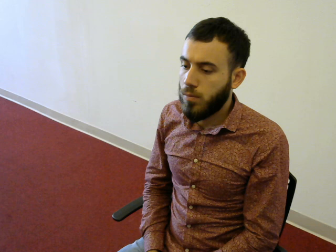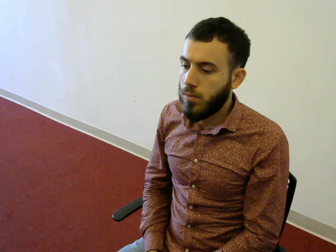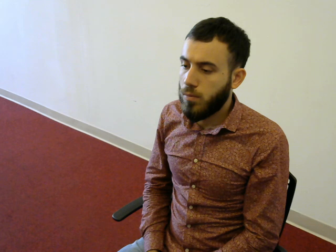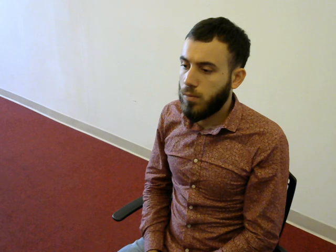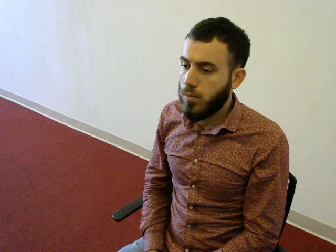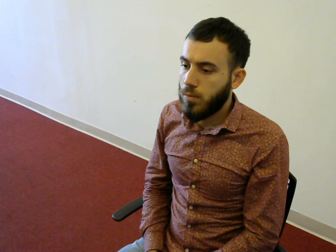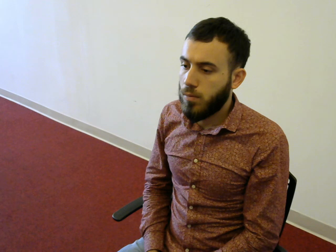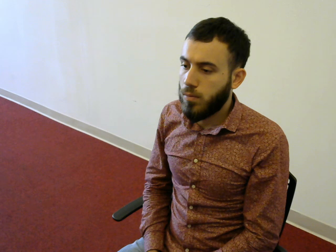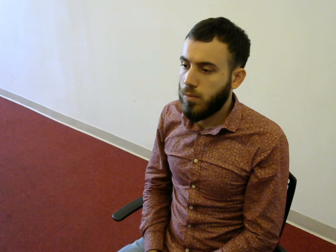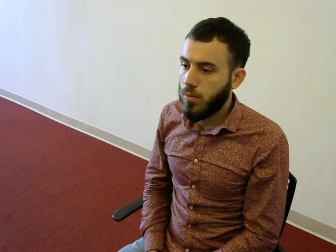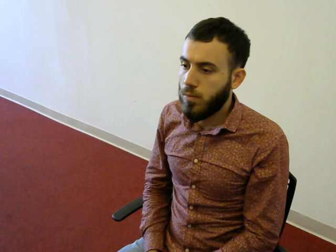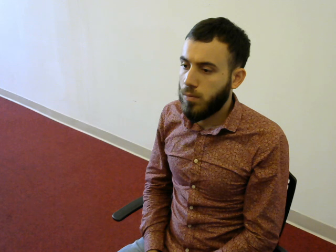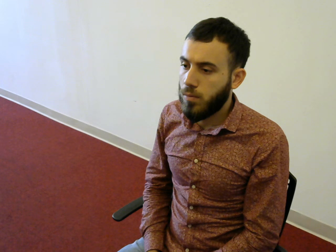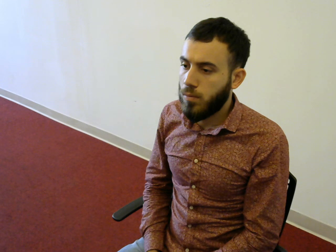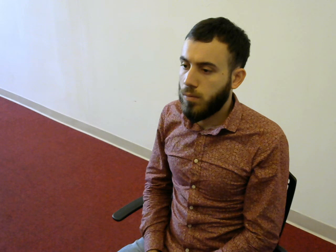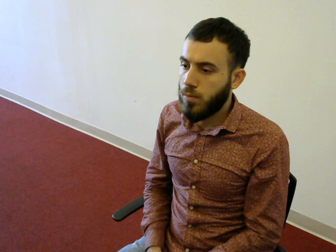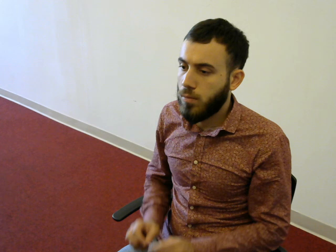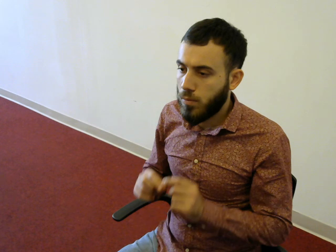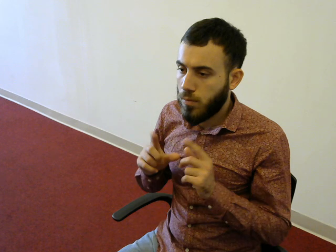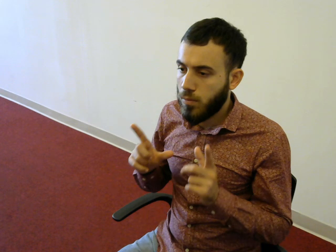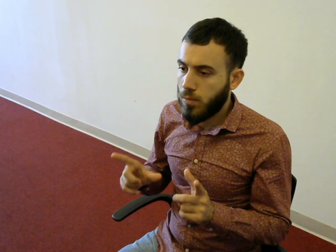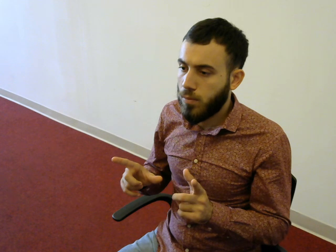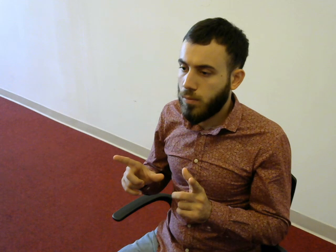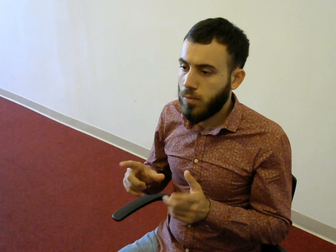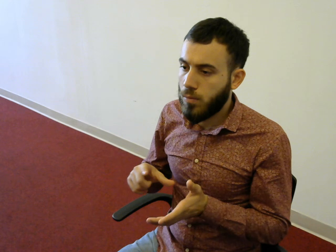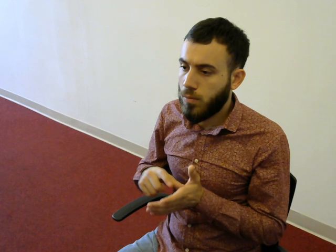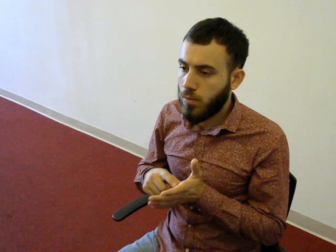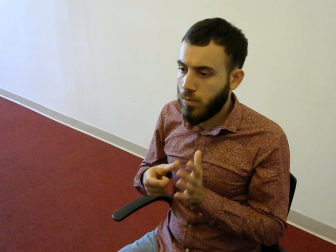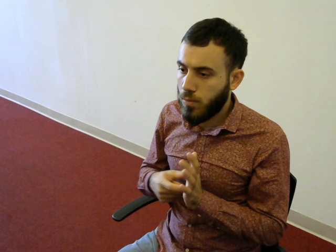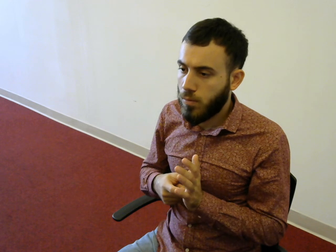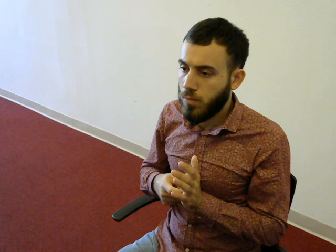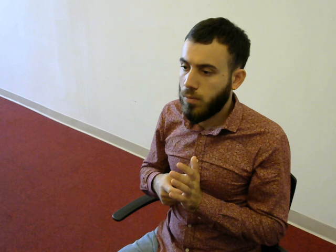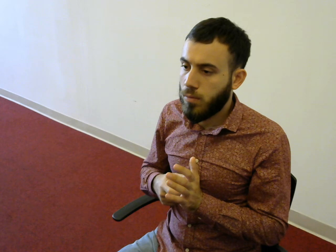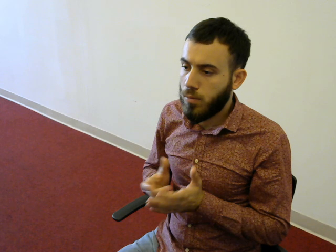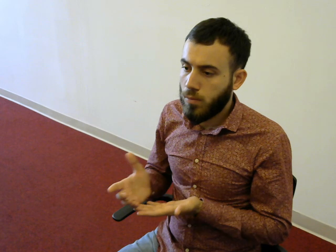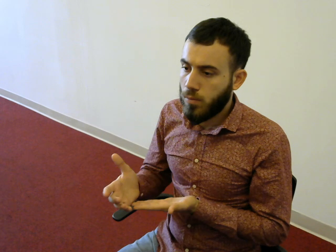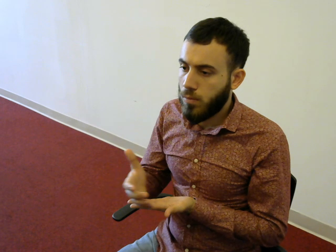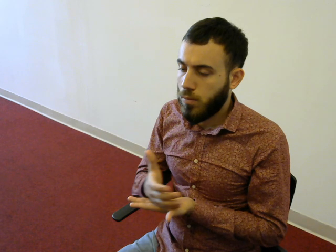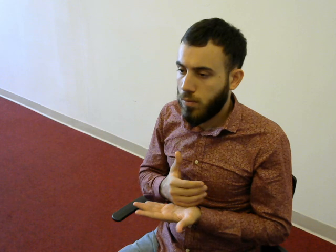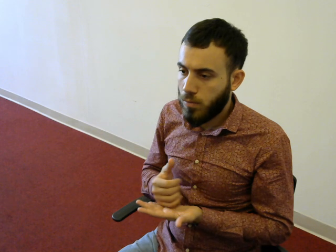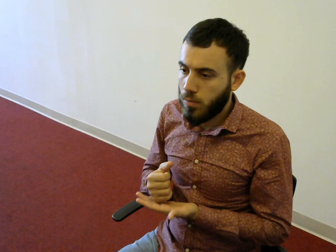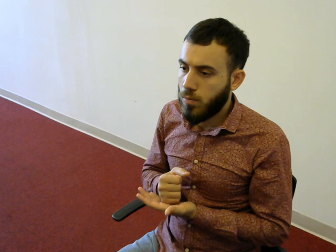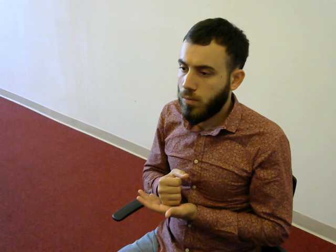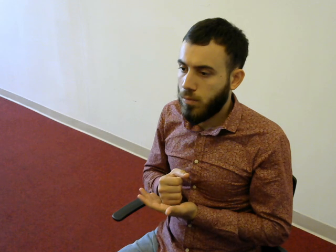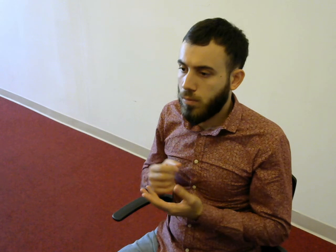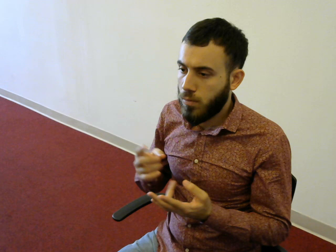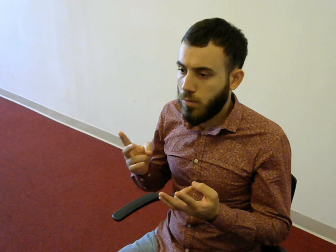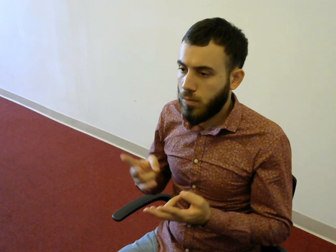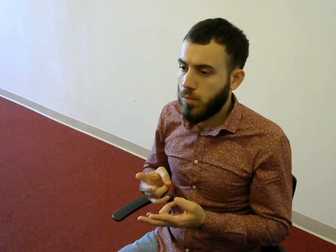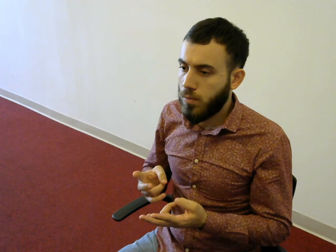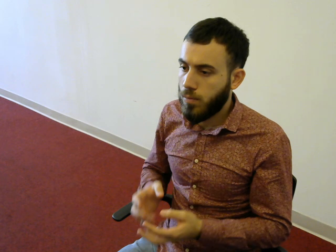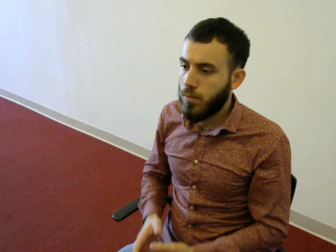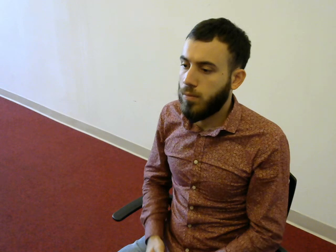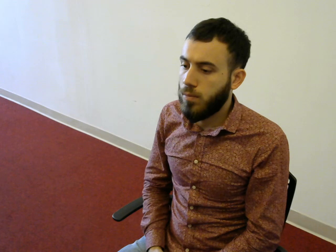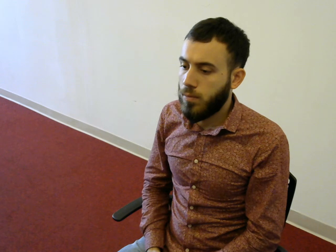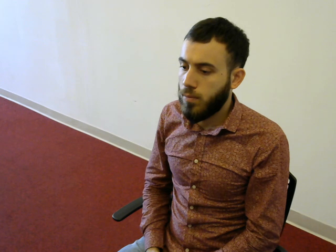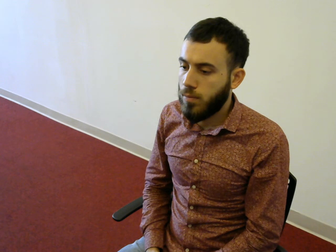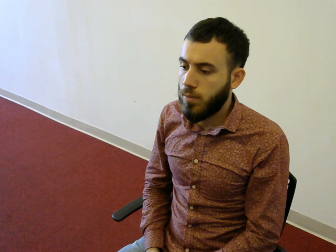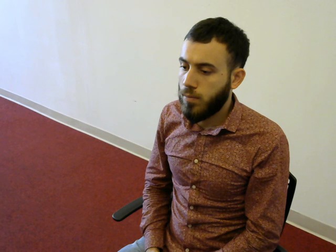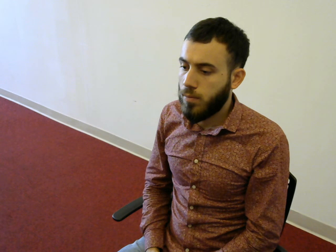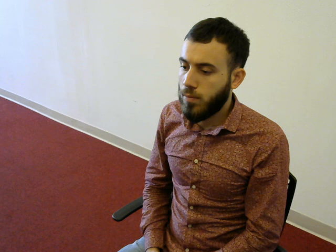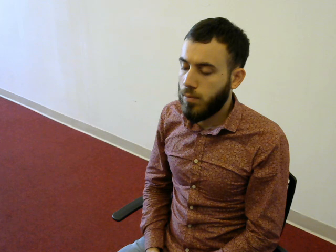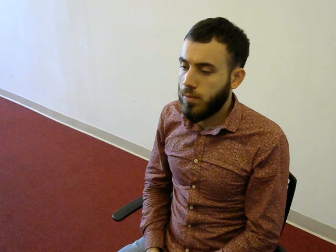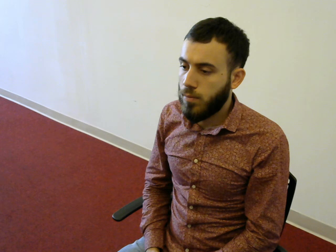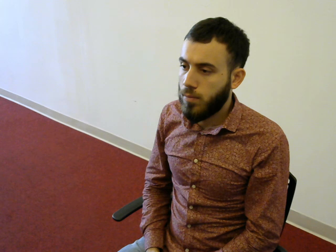Məktəbdə otaqları yığışdırmaq lazımdır